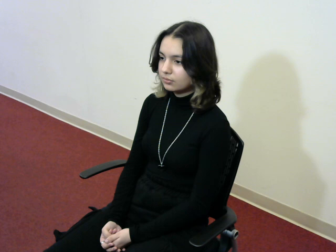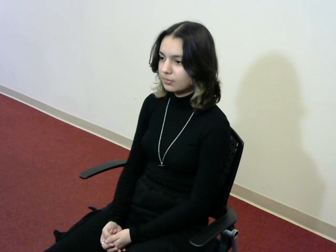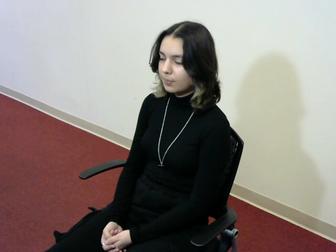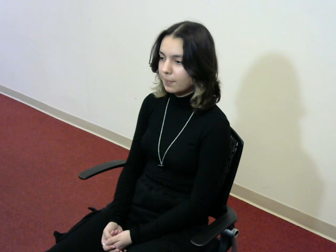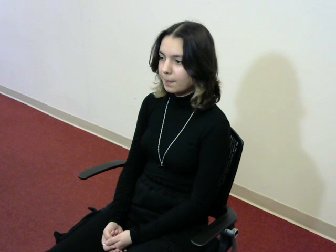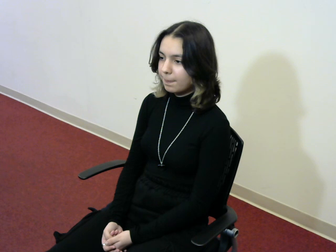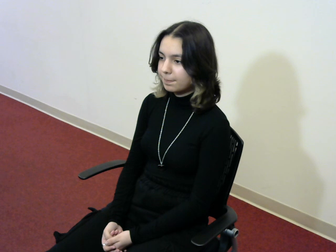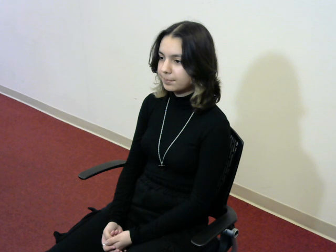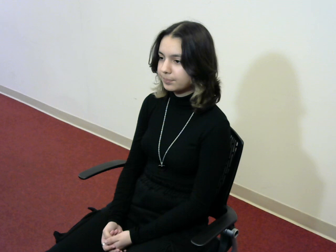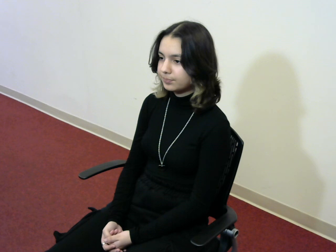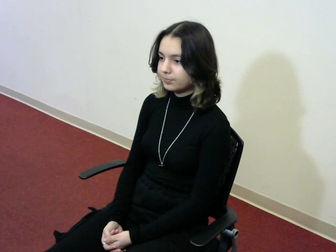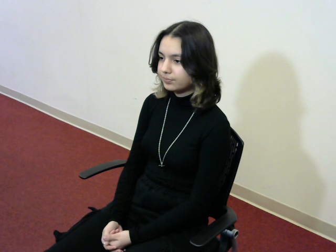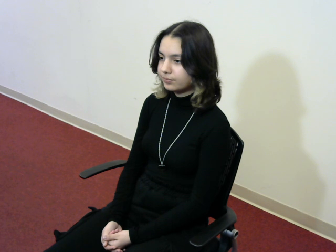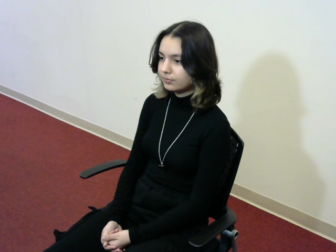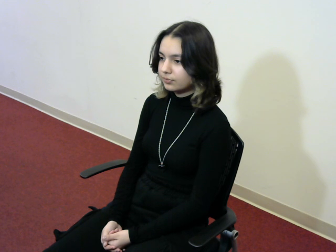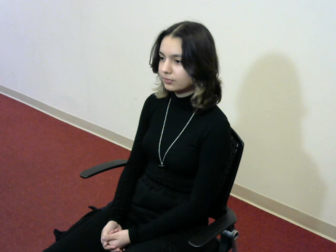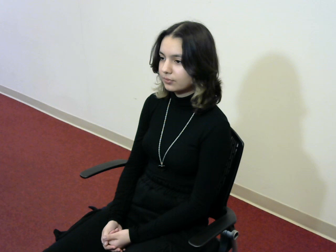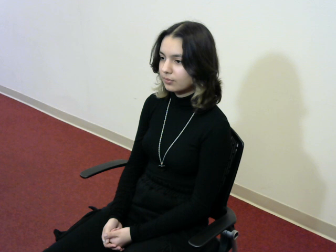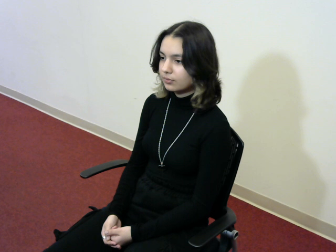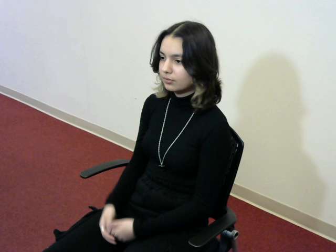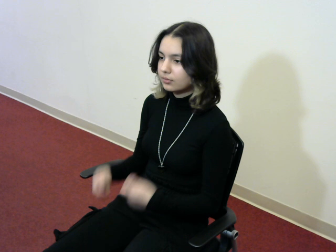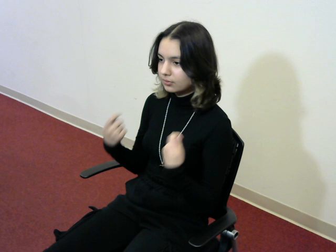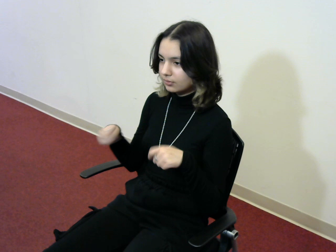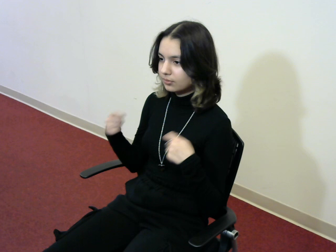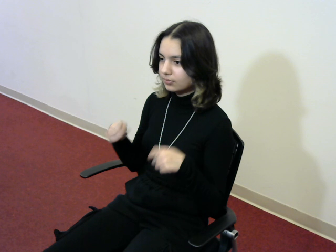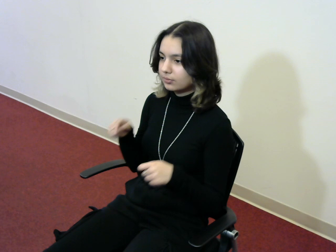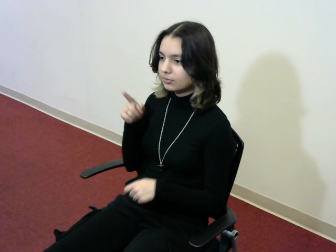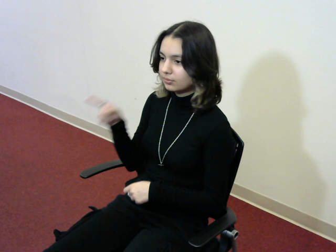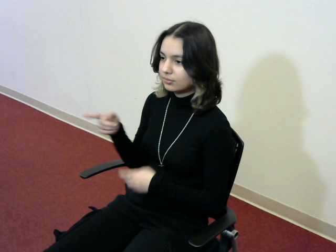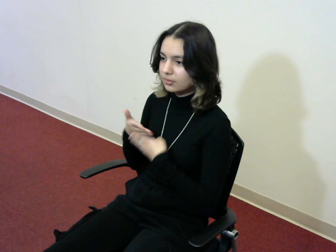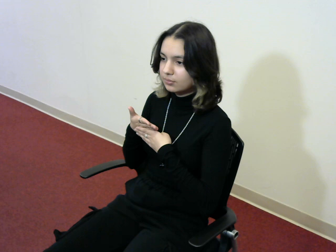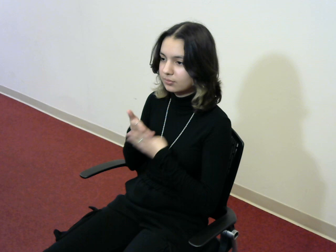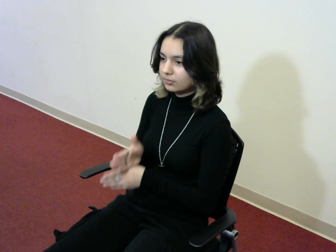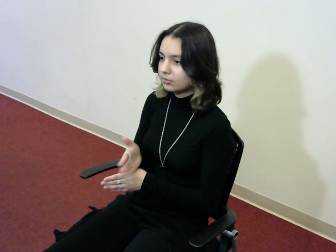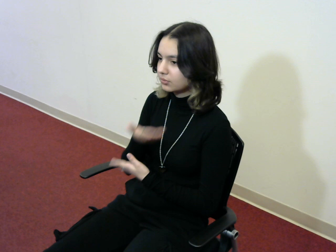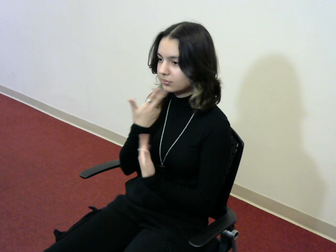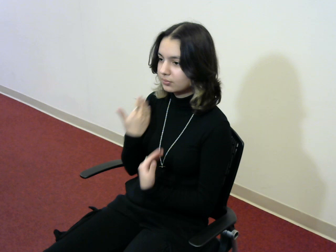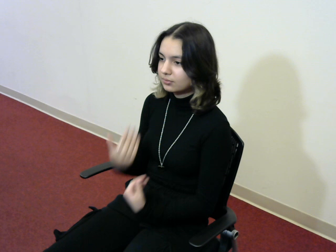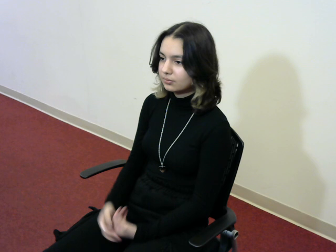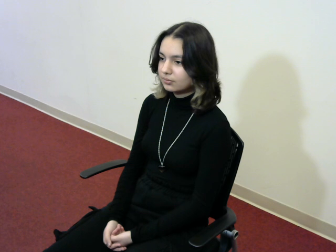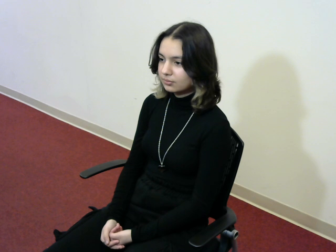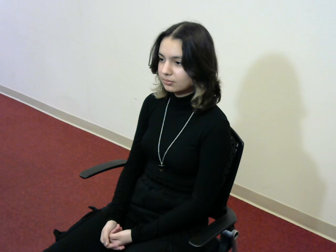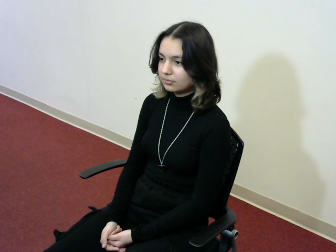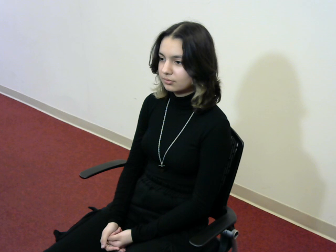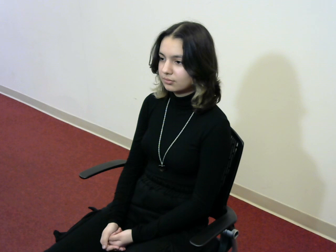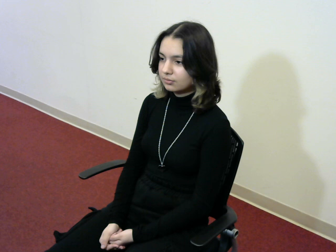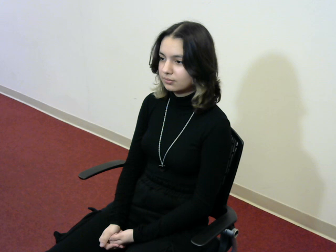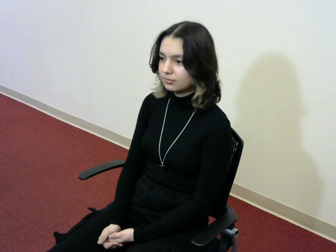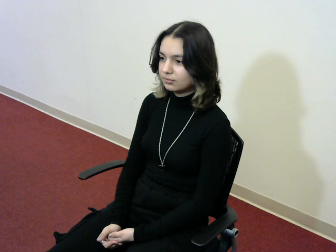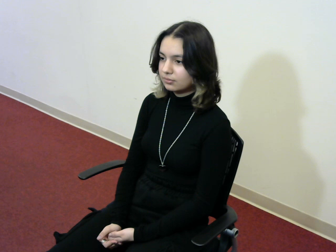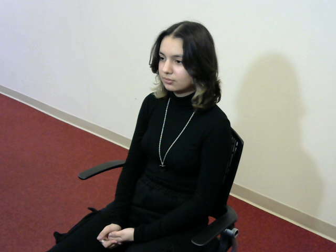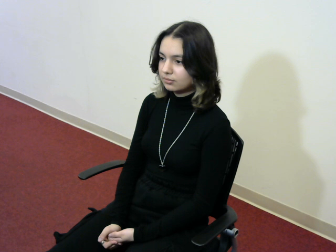Satıcının xırdası yox idi